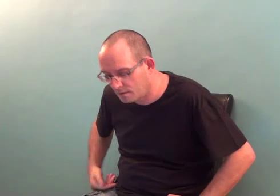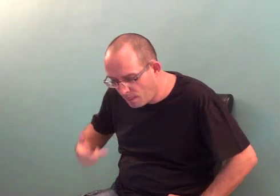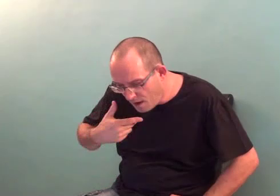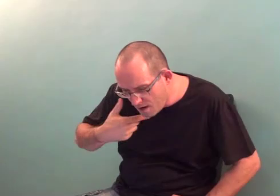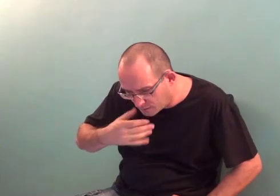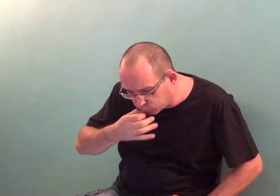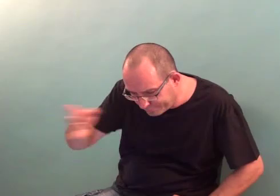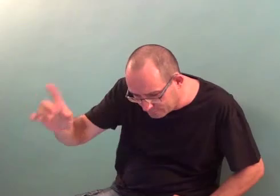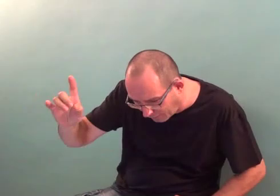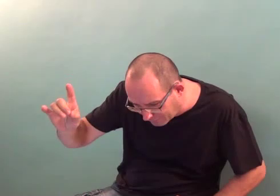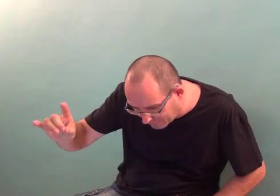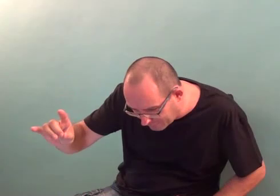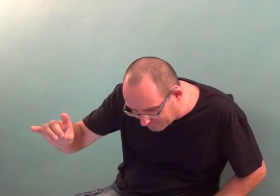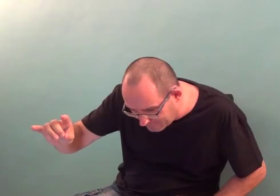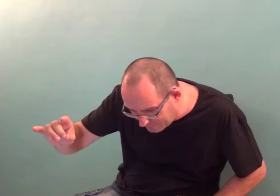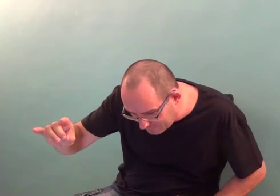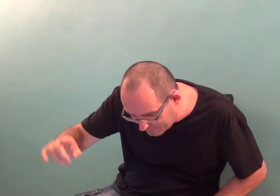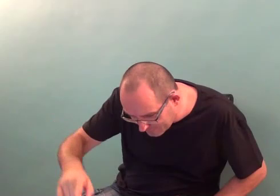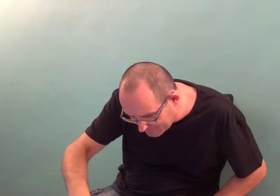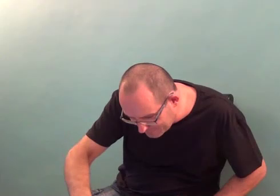Ja zapytam... poczekaj.